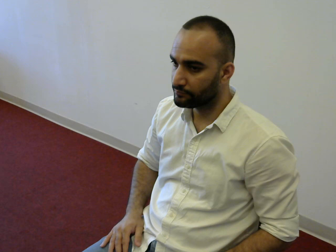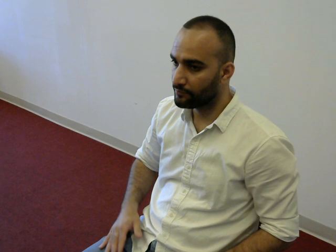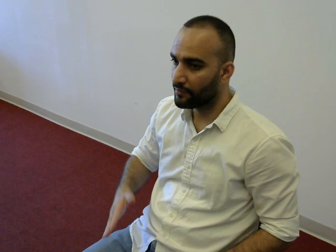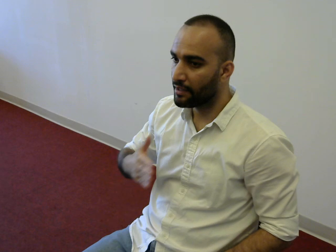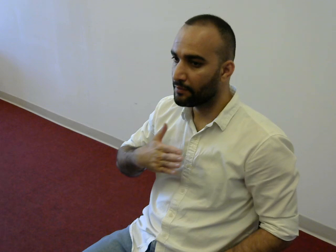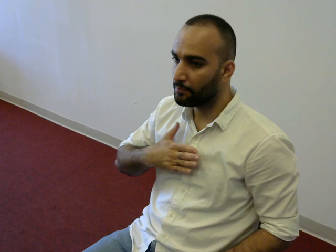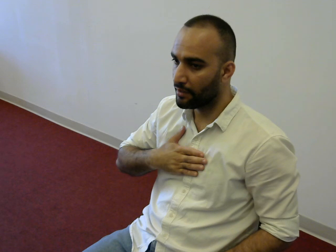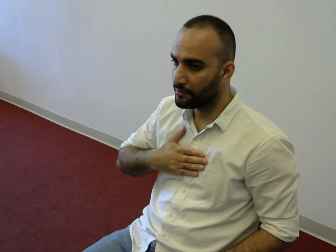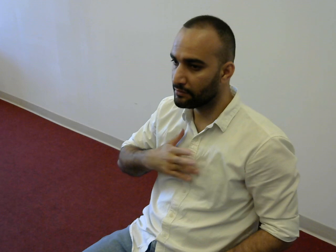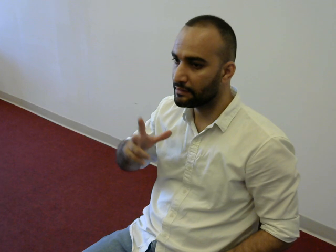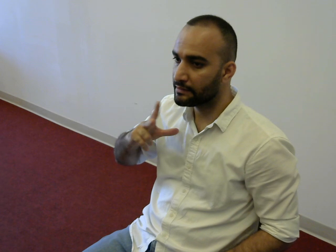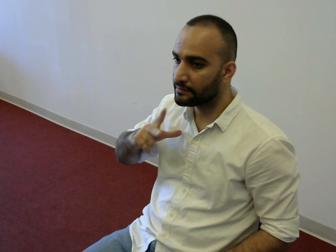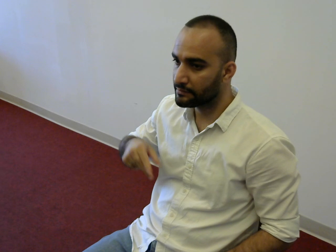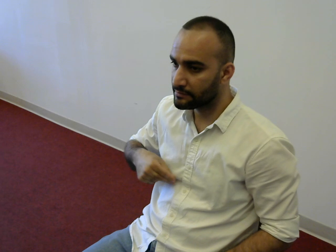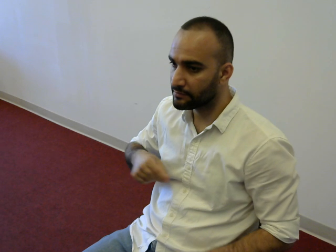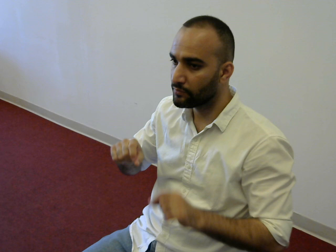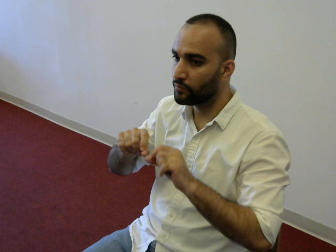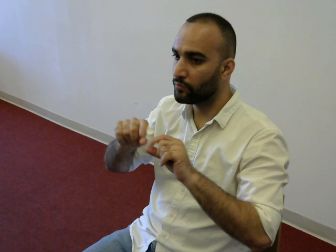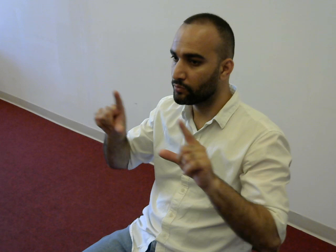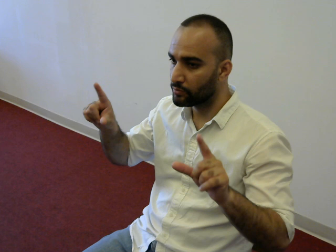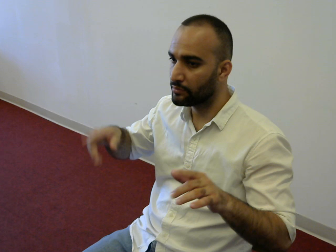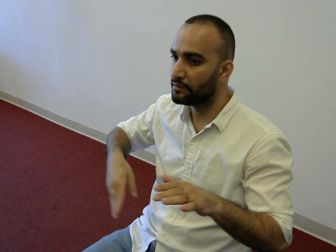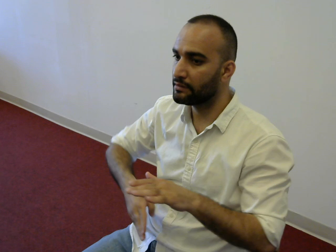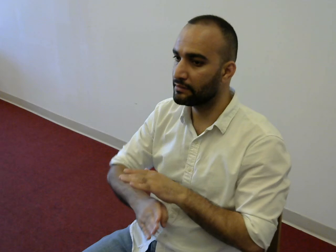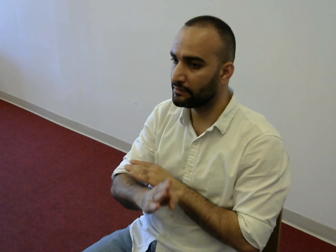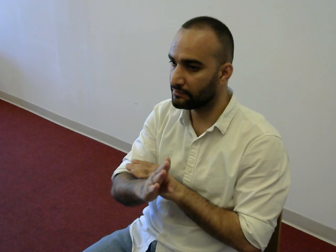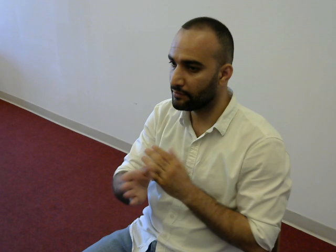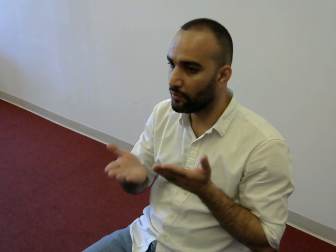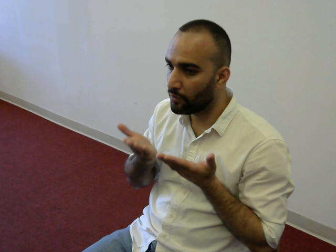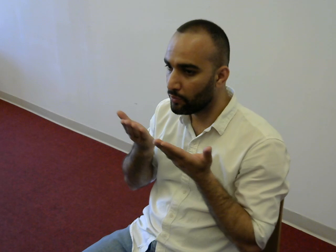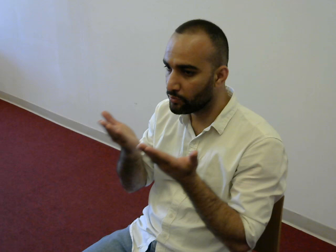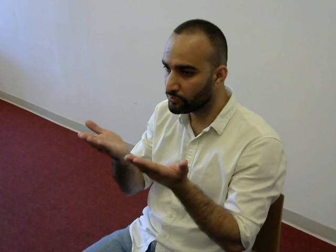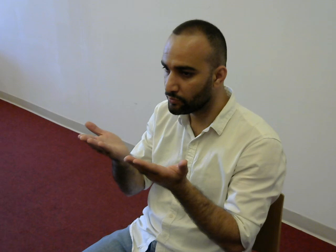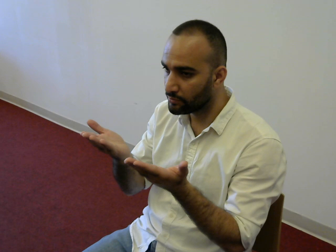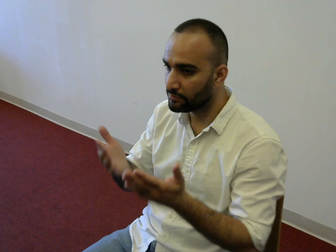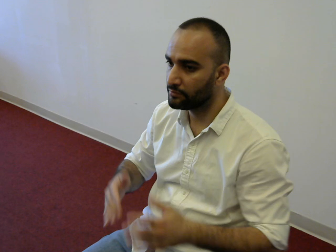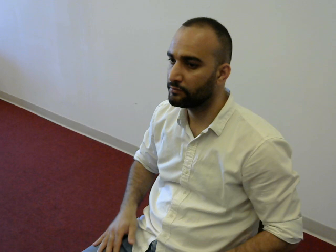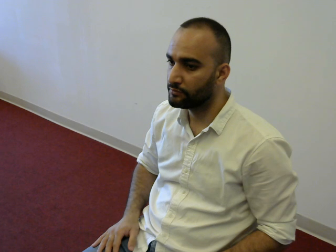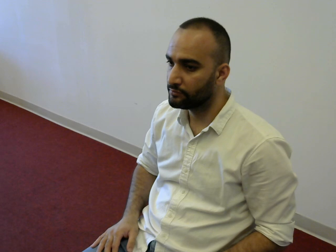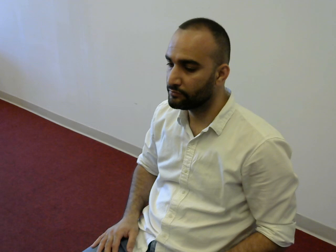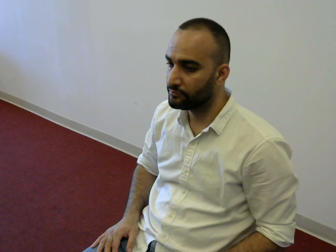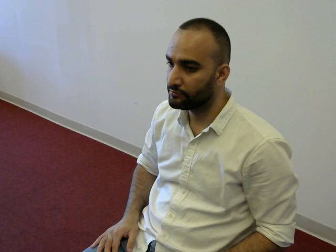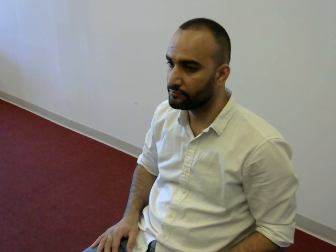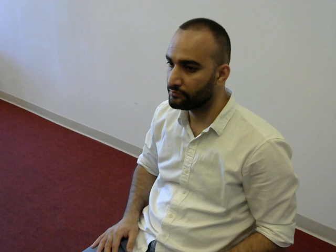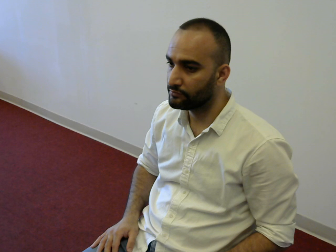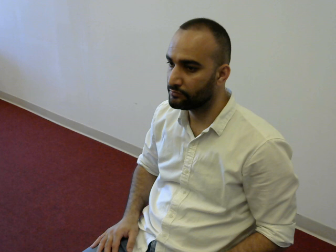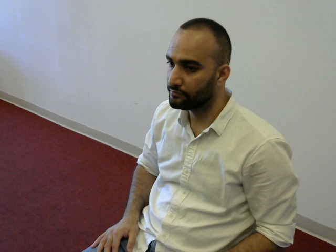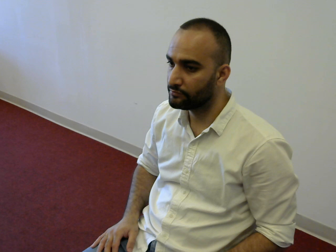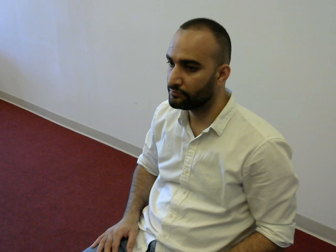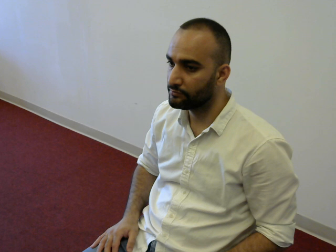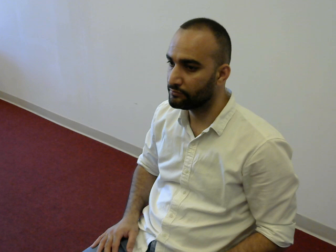Mənim qızım məktəbə gedir, oxuyur